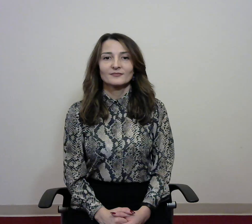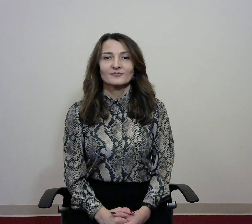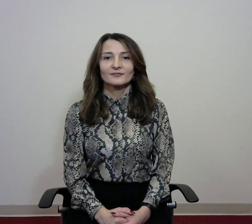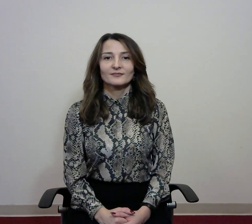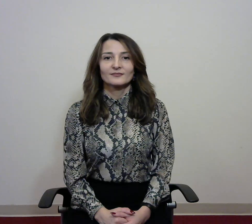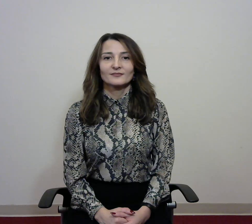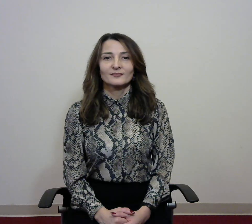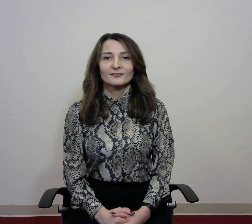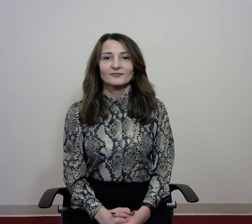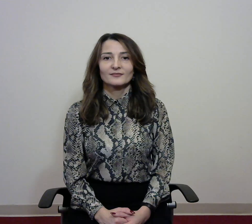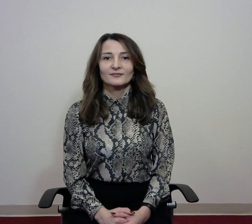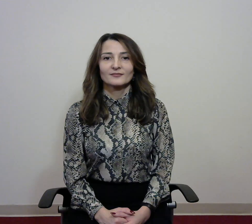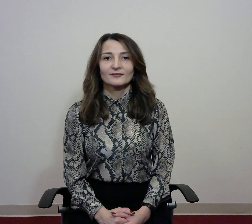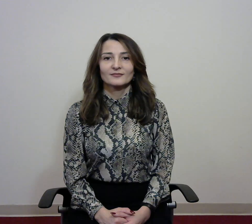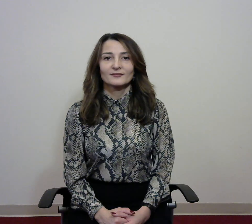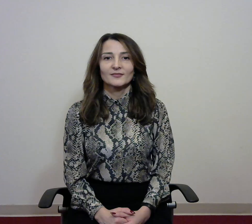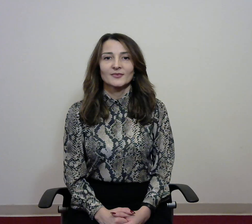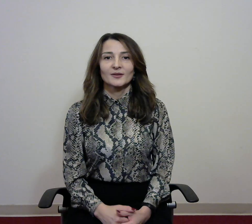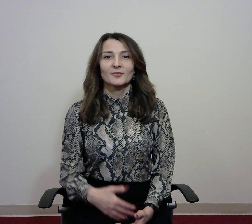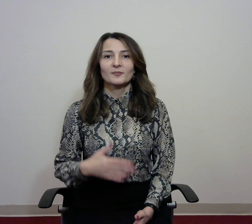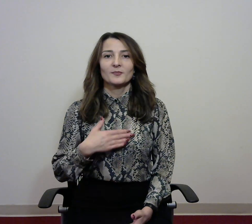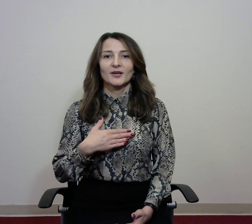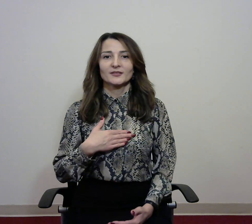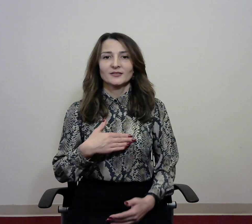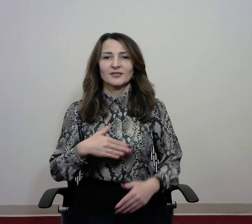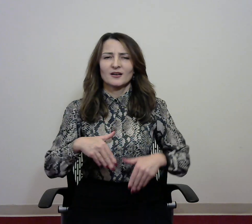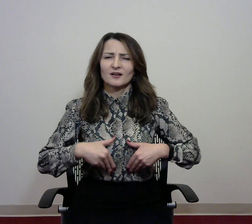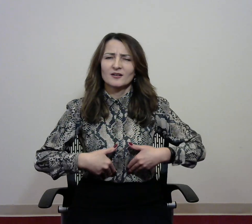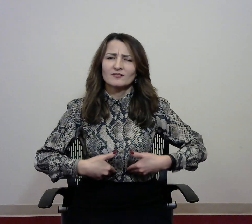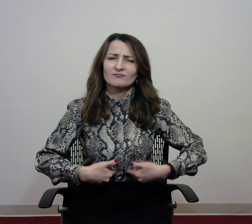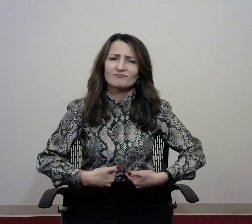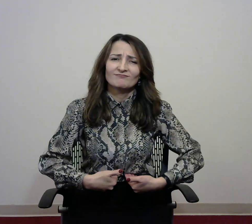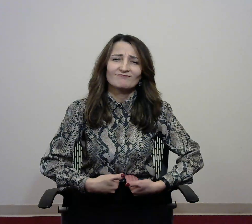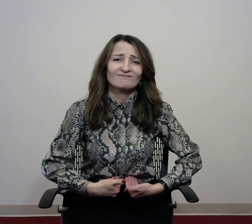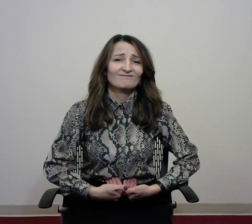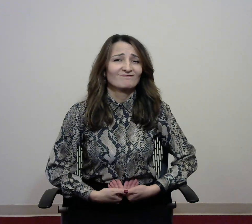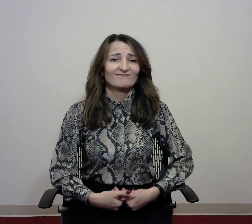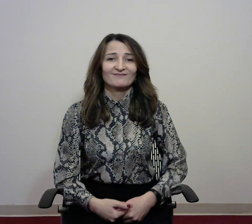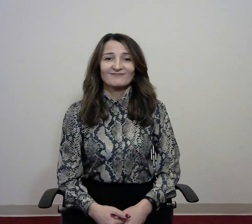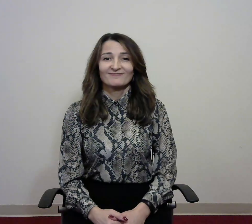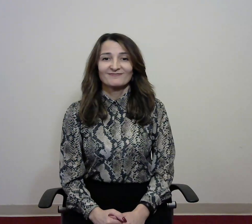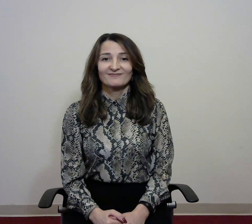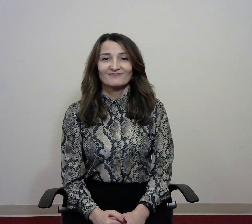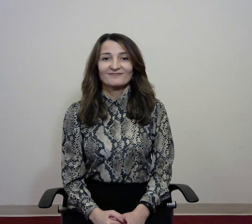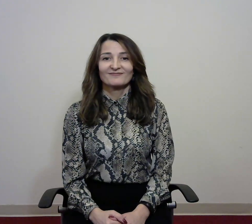Mən acmışam